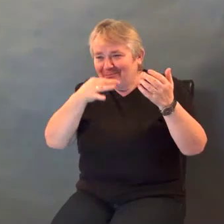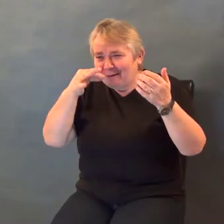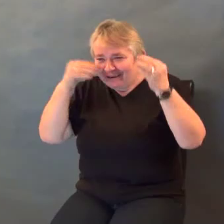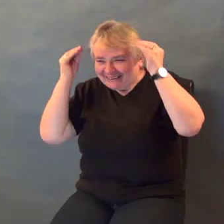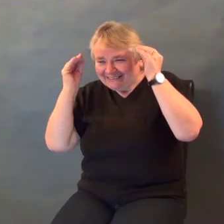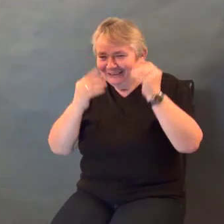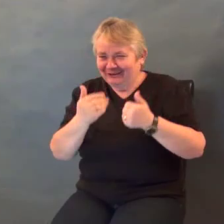Ty byś poprawiła mi kapelusz.